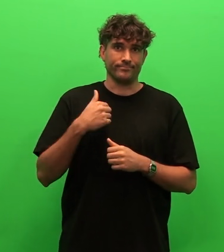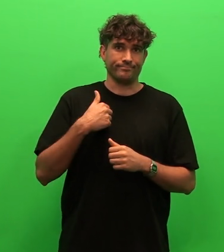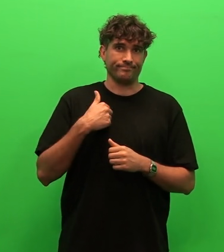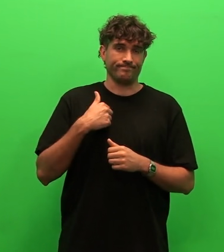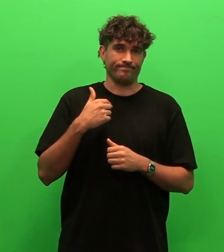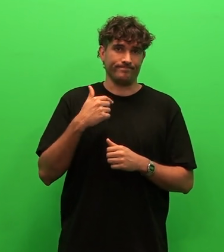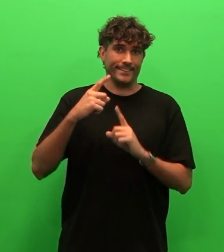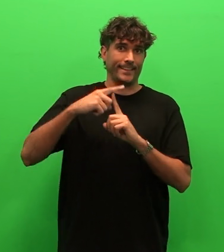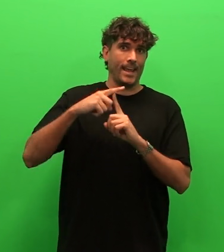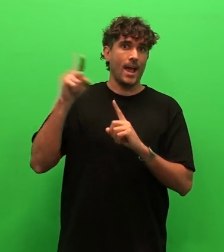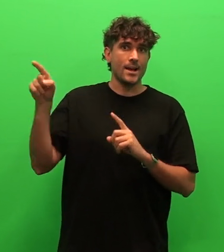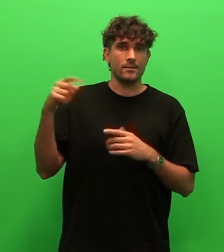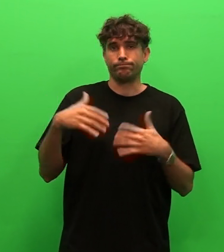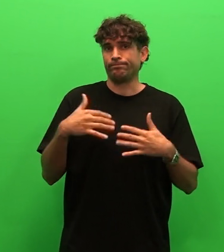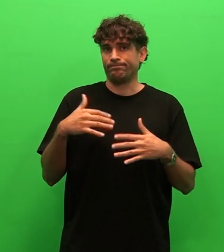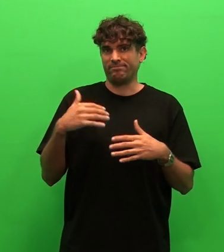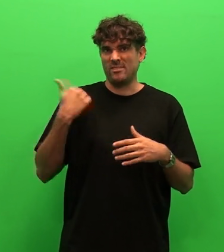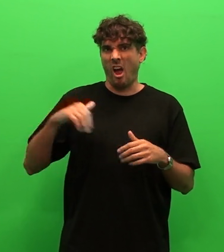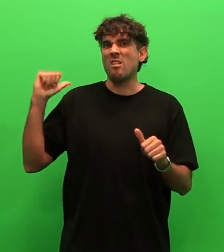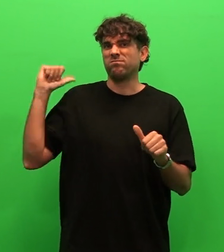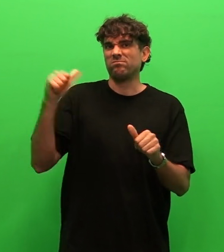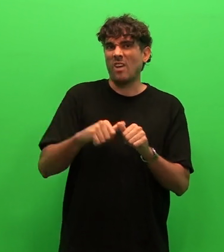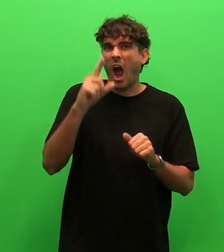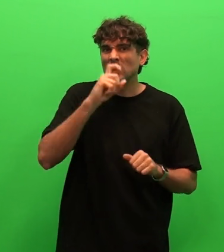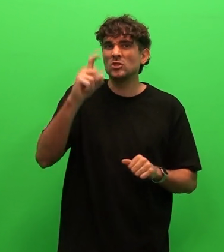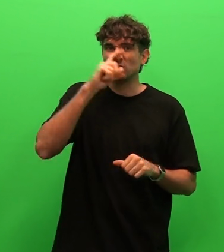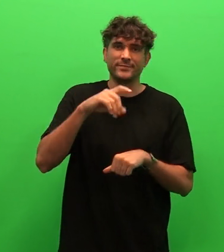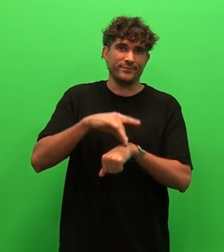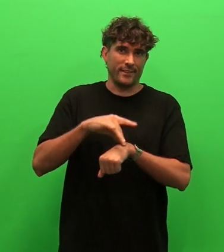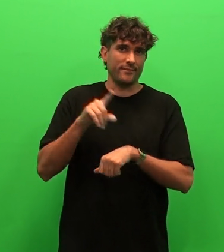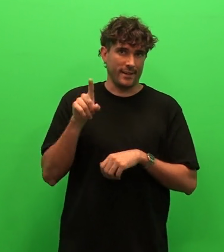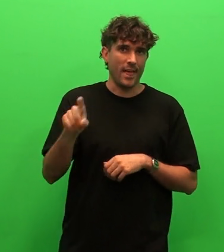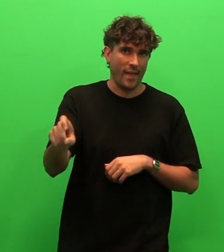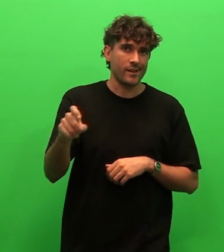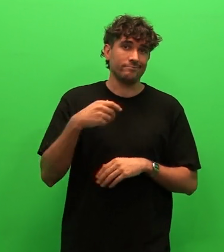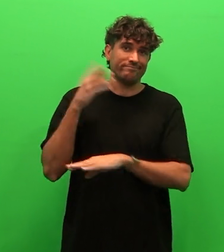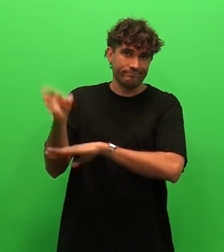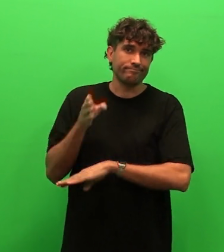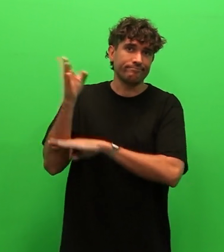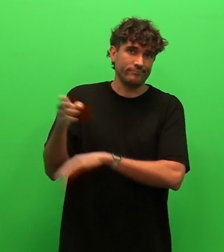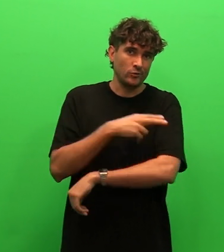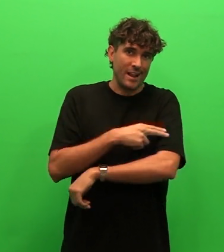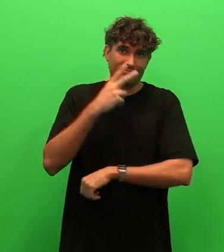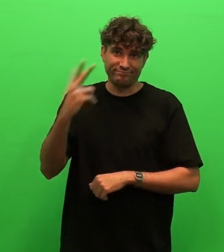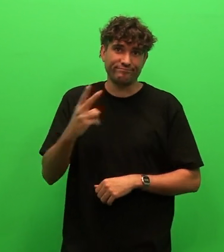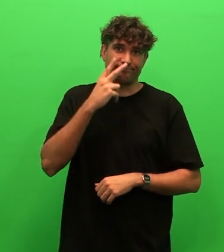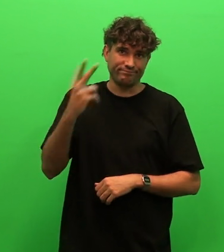El meu tiet ja fa anys que està malalt de càncer i anem a l'hosiptal a visitar-lo.